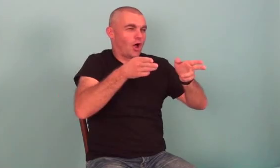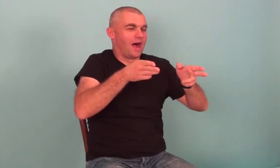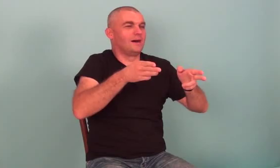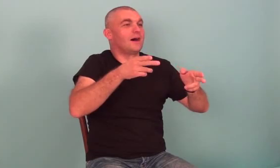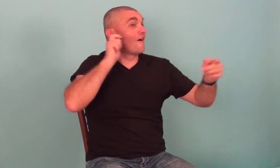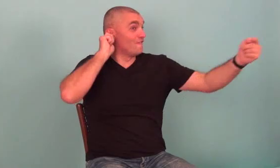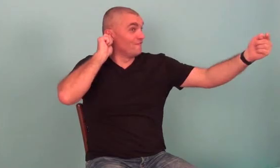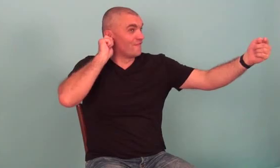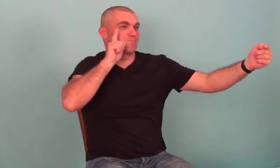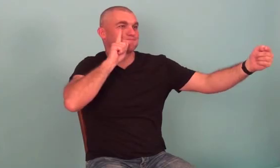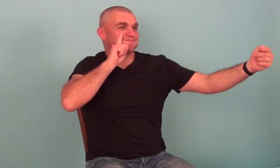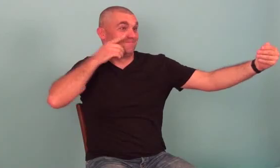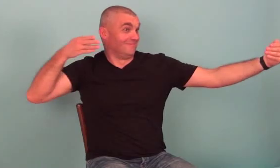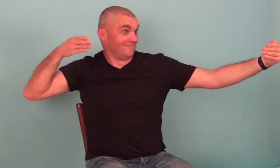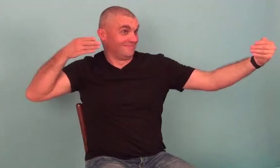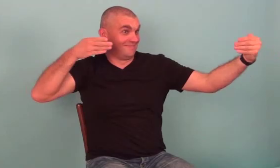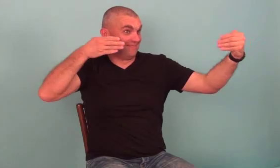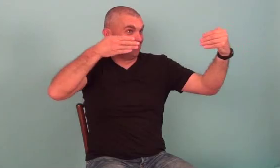Dziewczyna i chłopak mijają się na drodze.